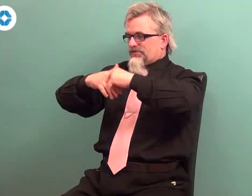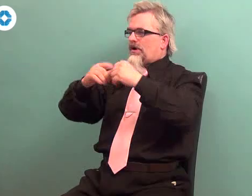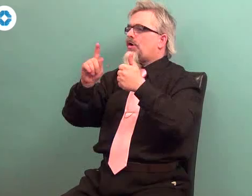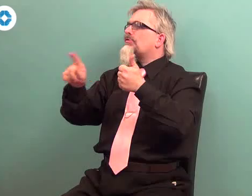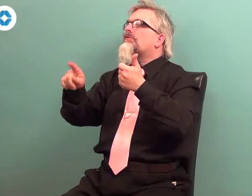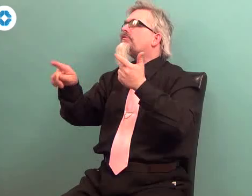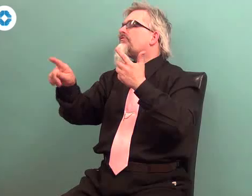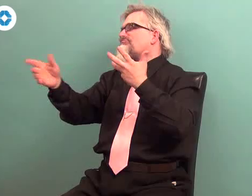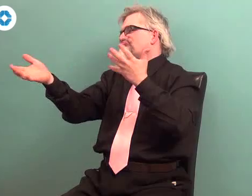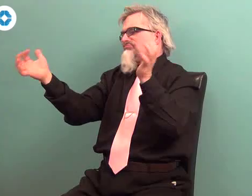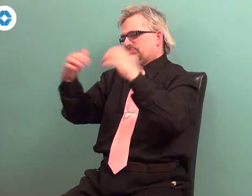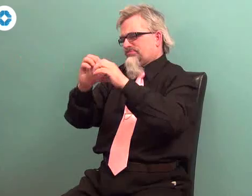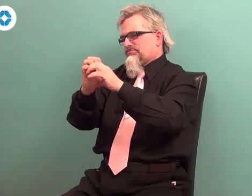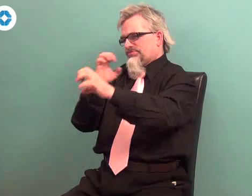Przeliczono ich wszystkich i wsiedli do autobusu.